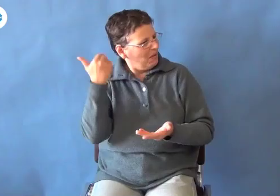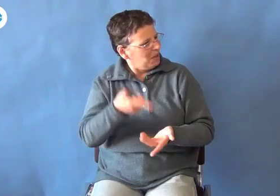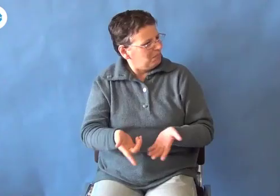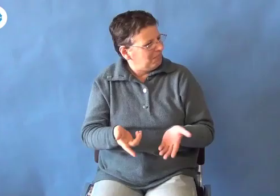Nie wiem.